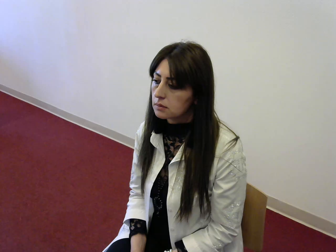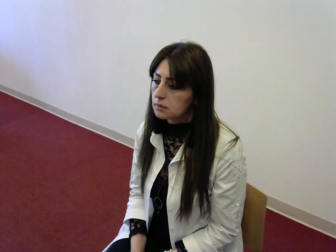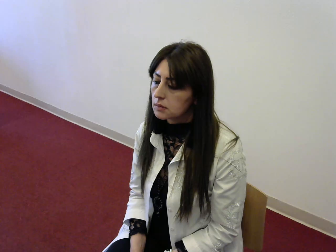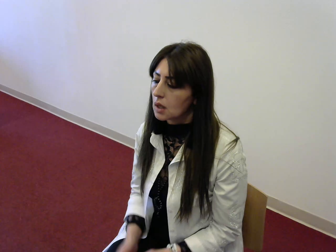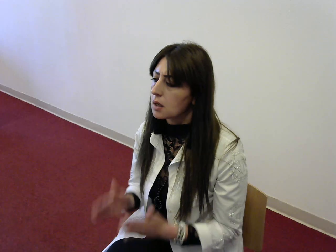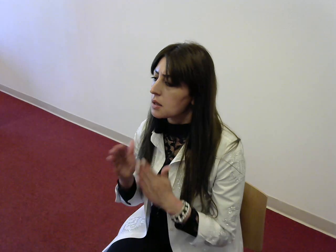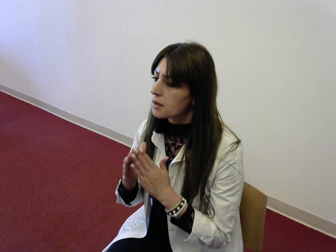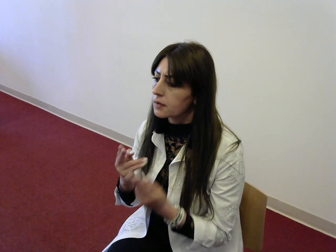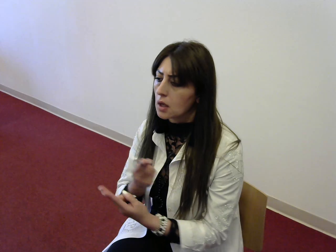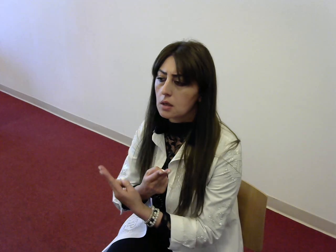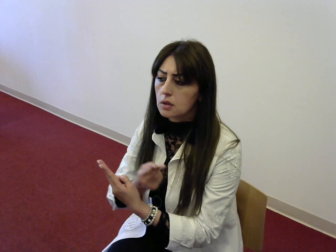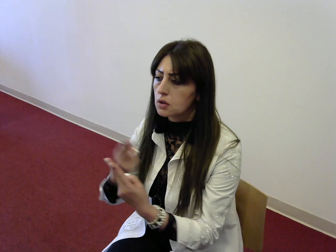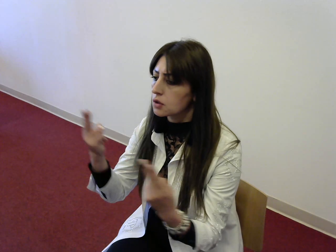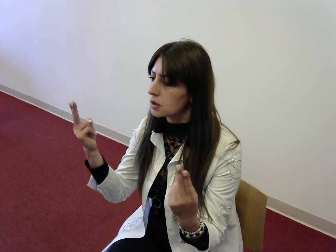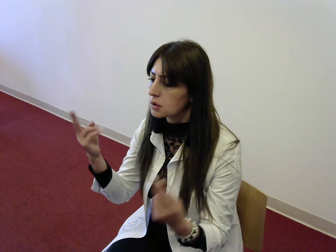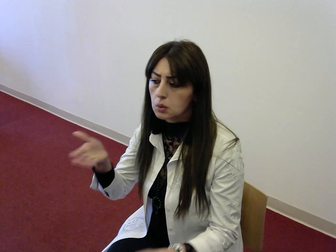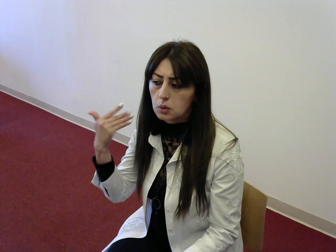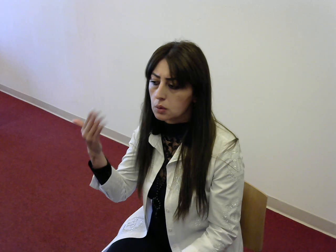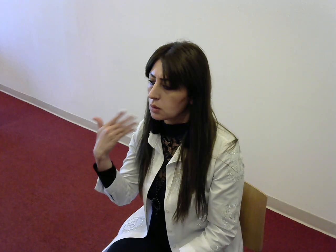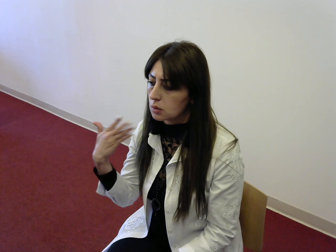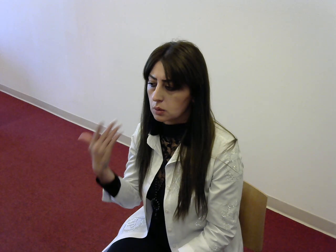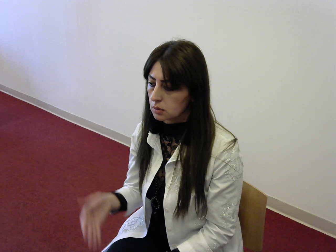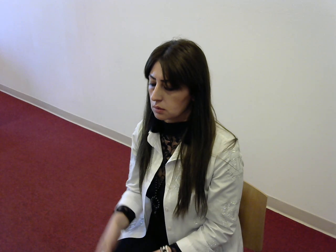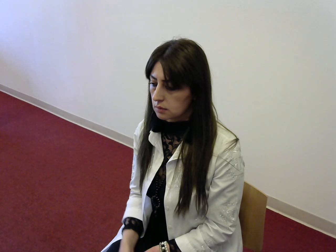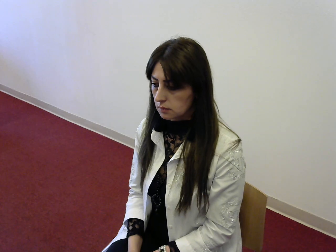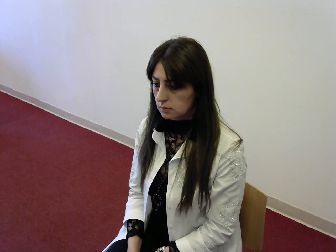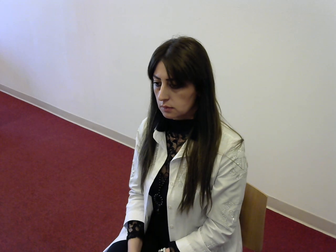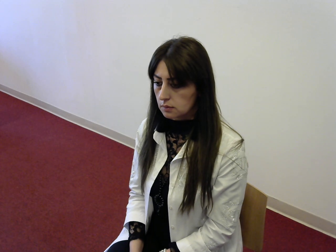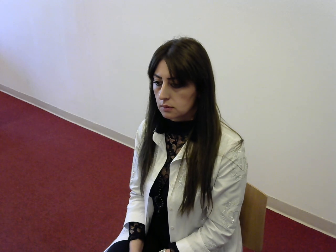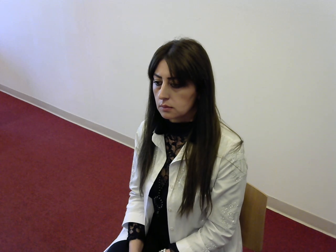Evdə heç kəs yoxdur